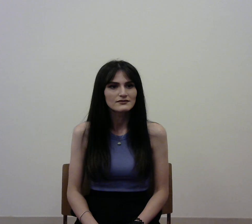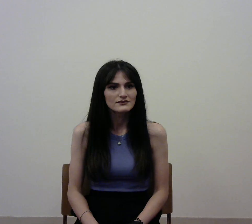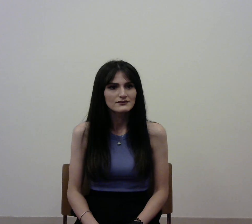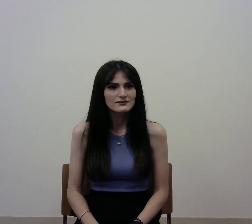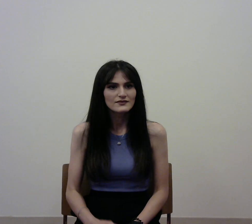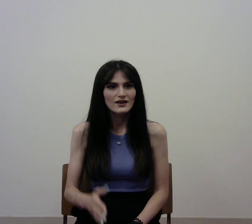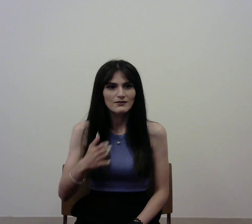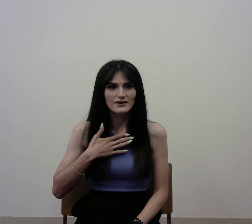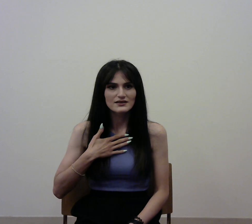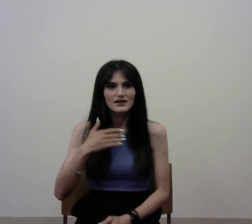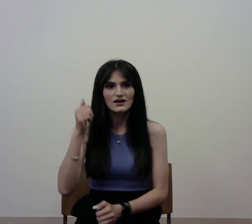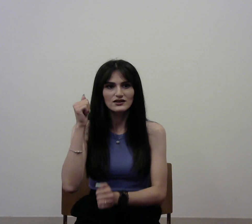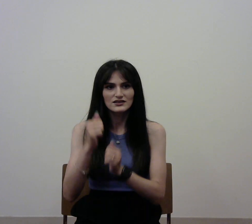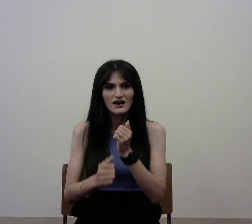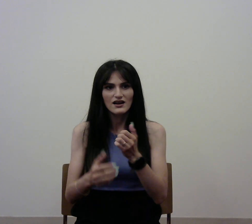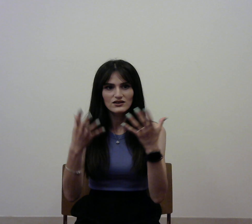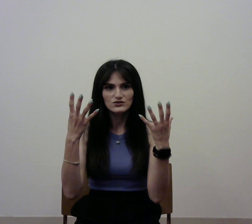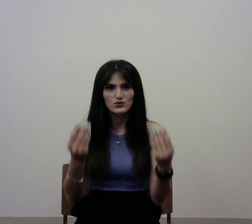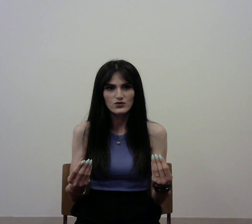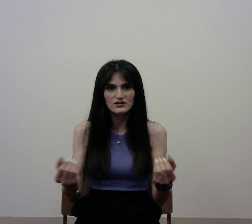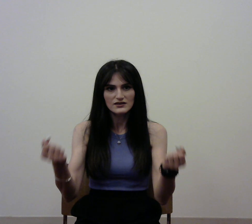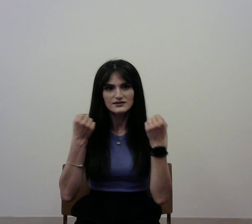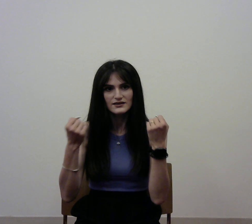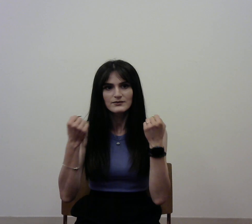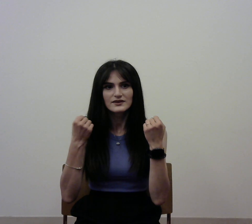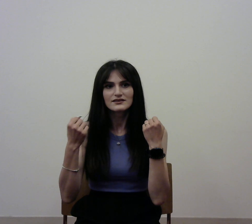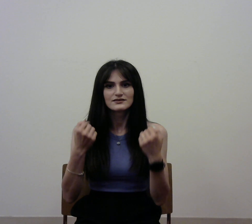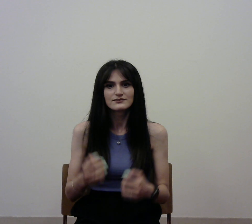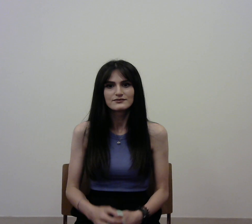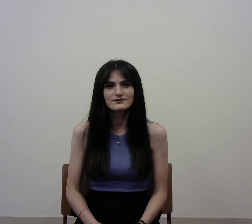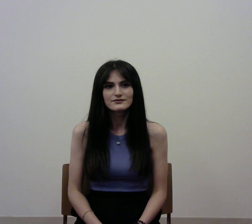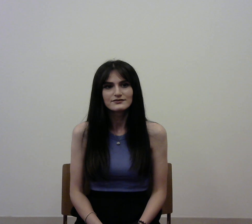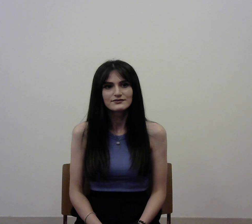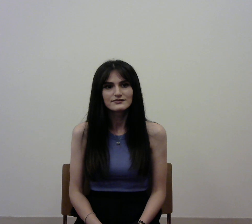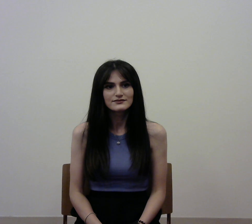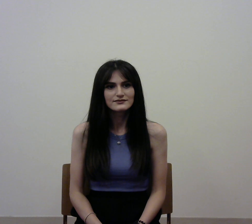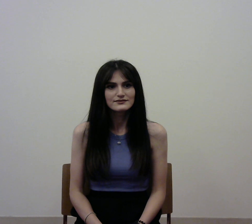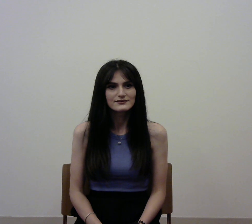Mən hər gün idman edirəm